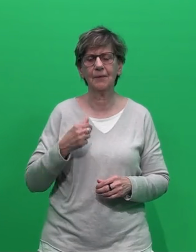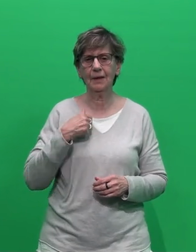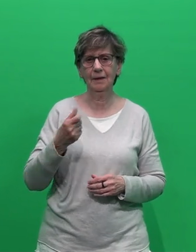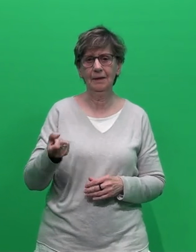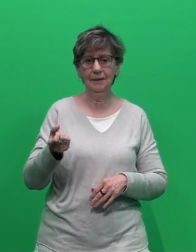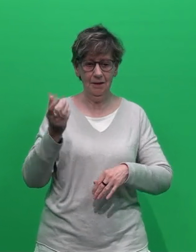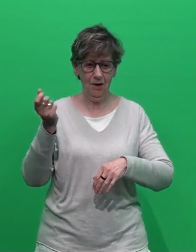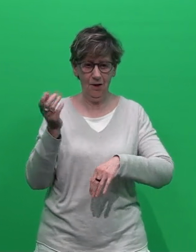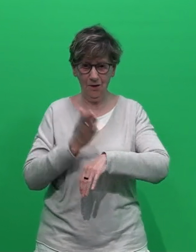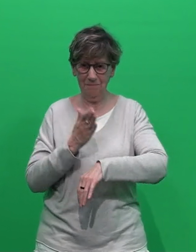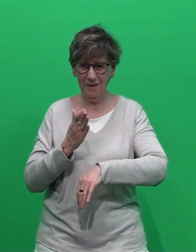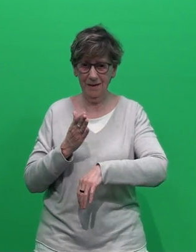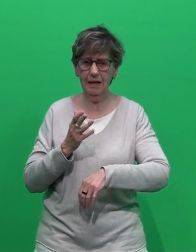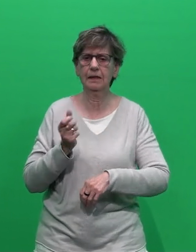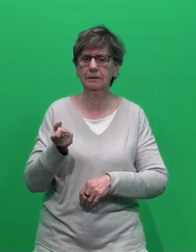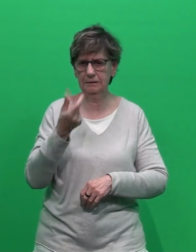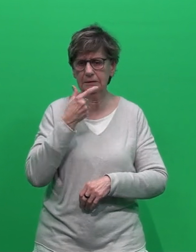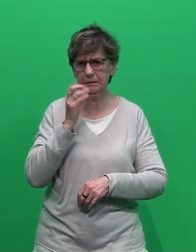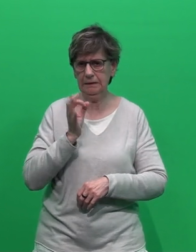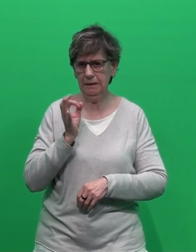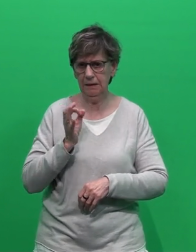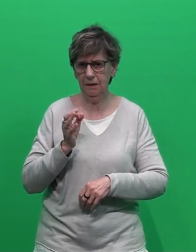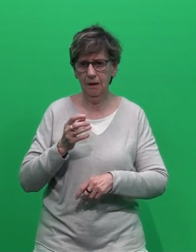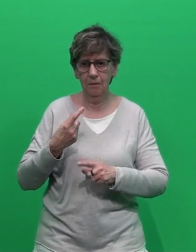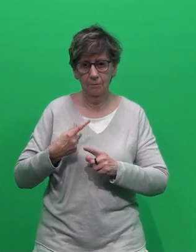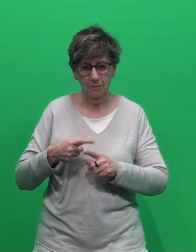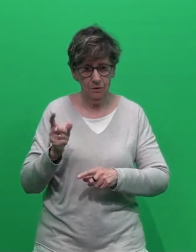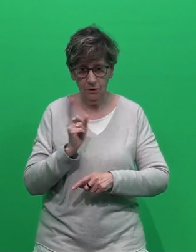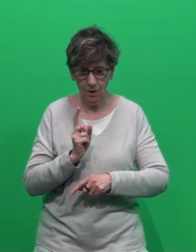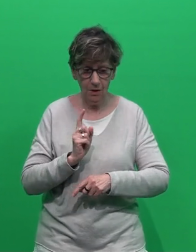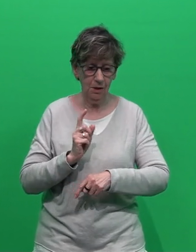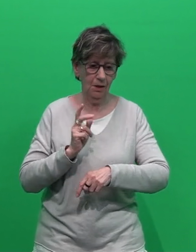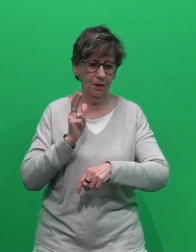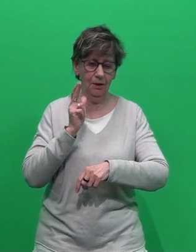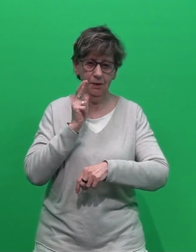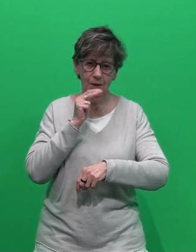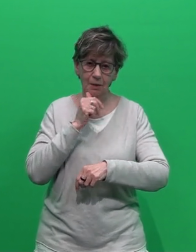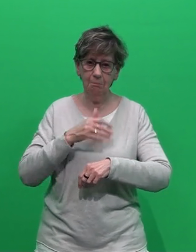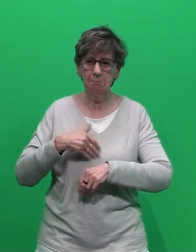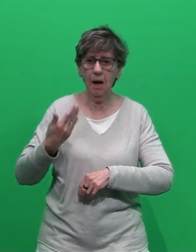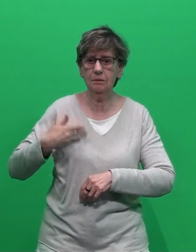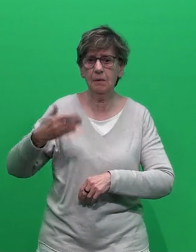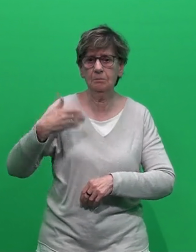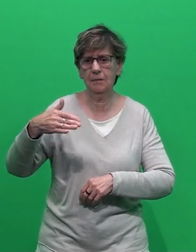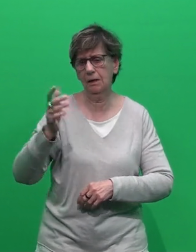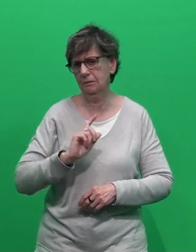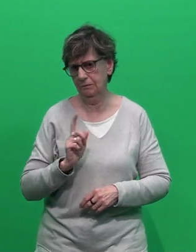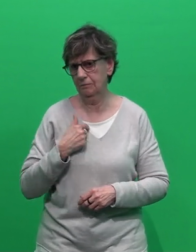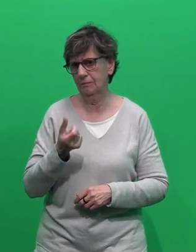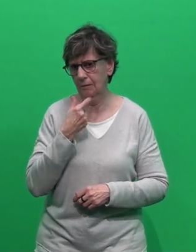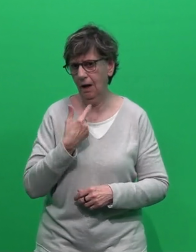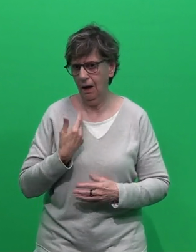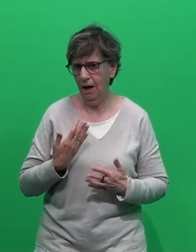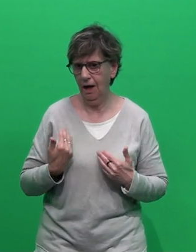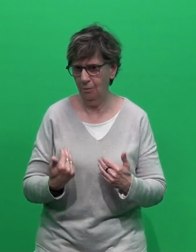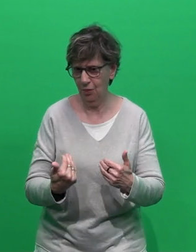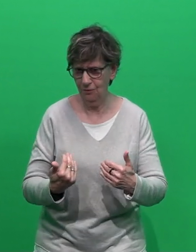He pres una pastilla després del cop, sí. Perquè sinó el dolor va a més i no vull, he pres una pastilla de seguida.